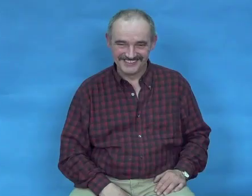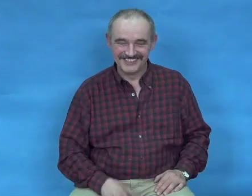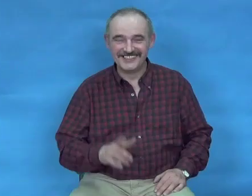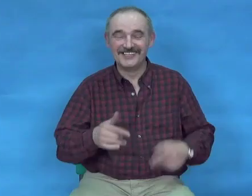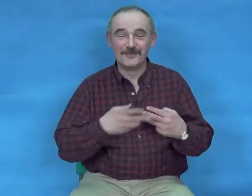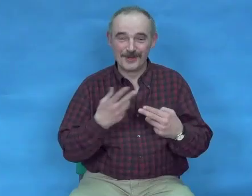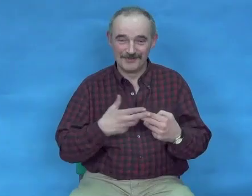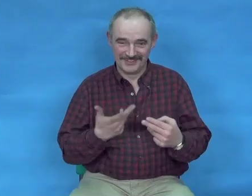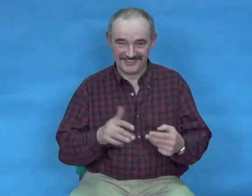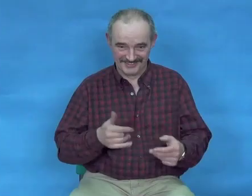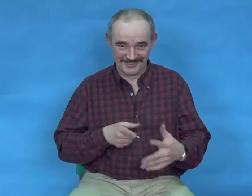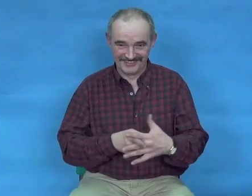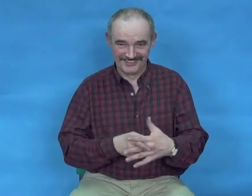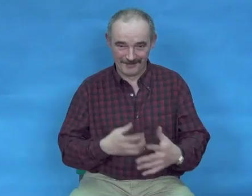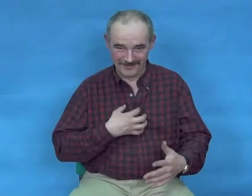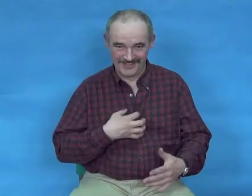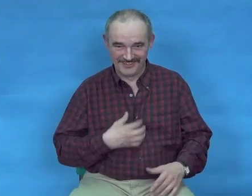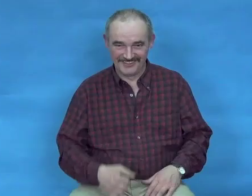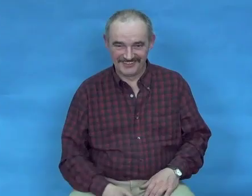Jak strzeli się w dupę, to boli.